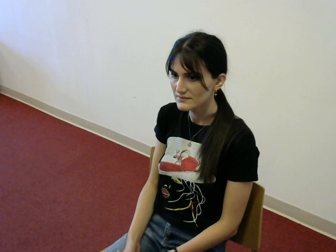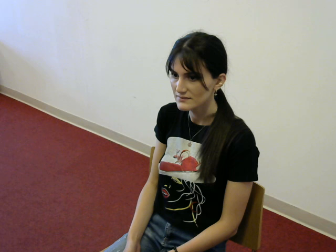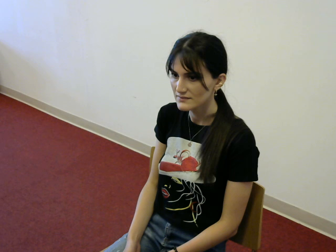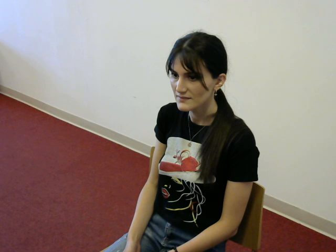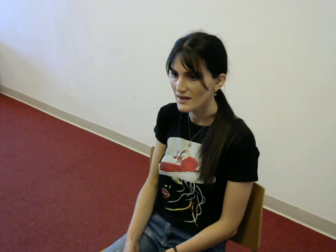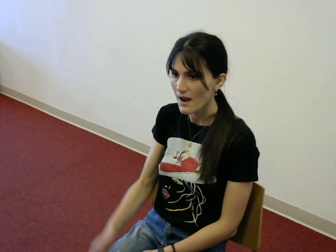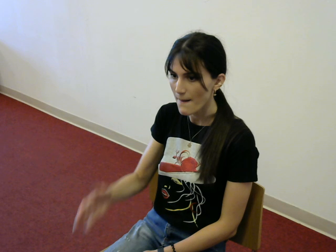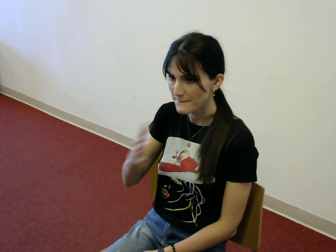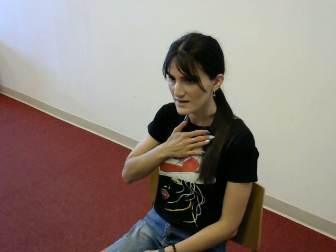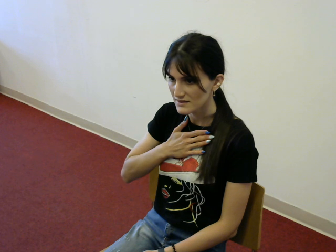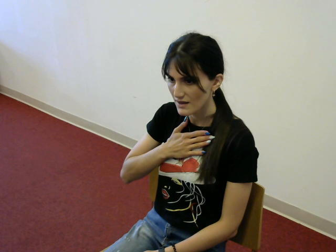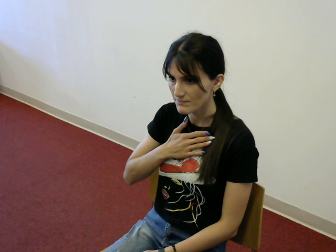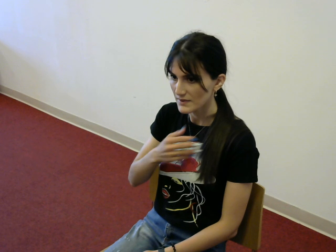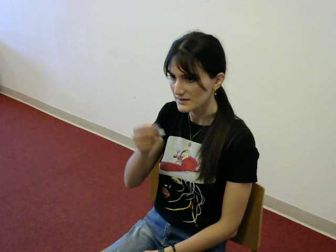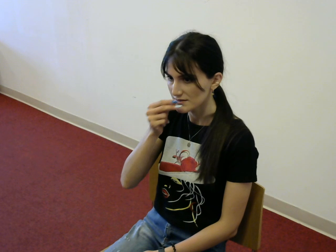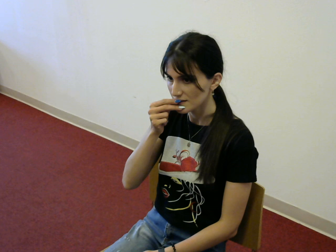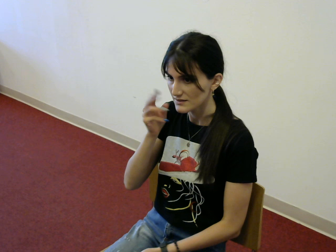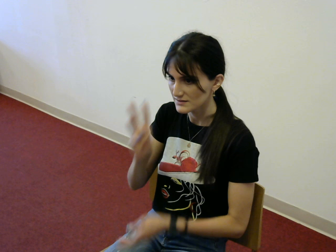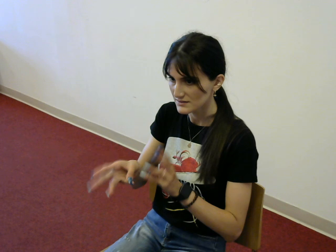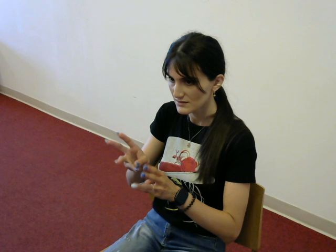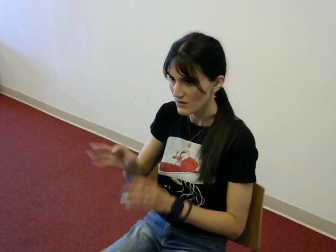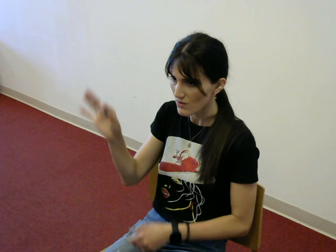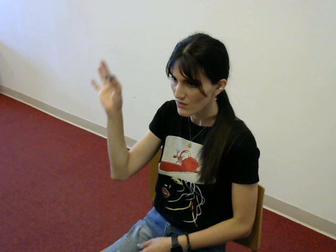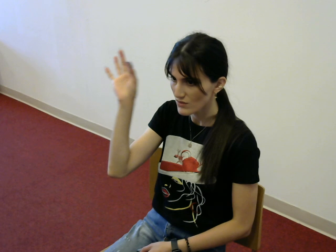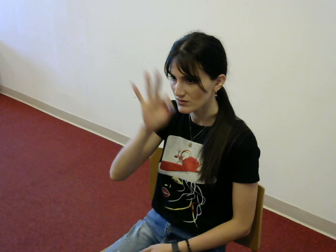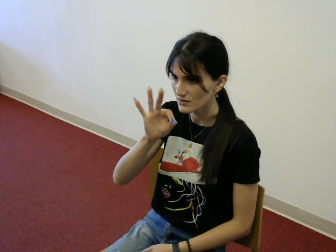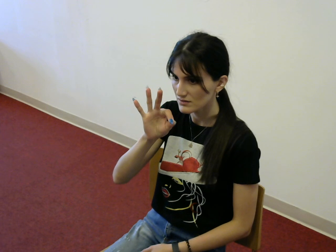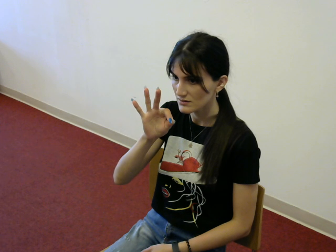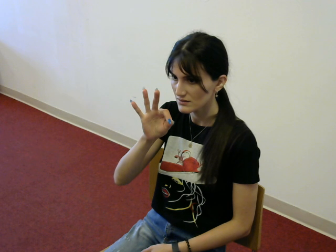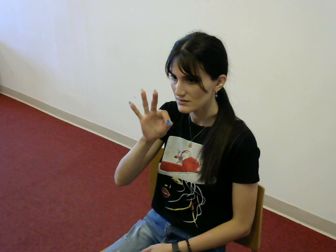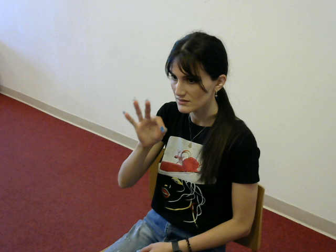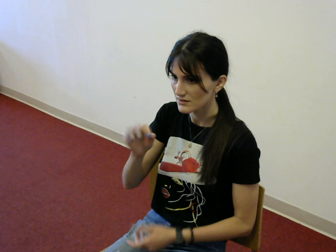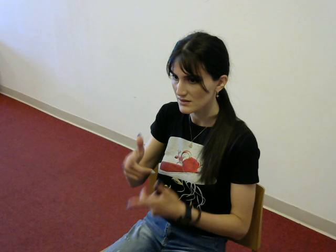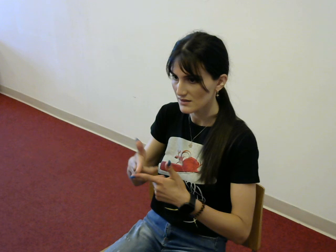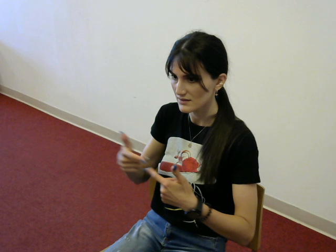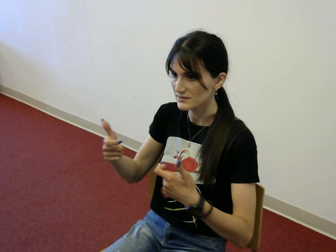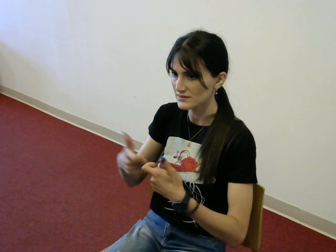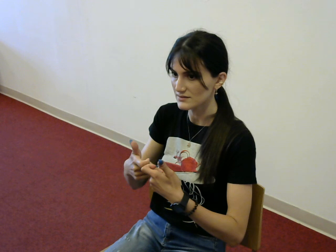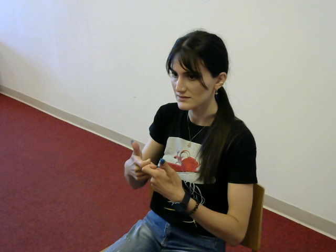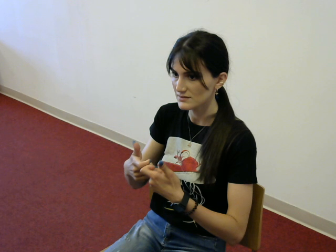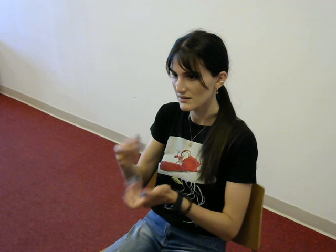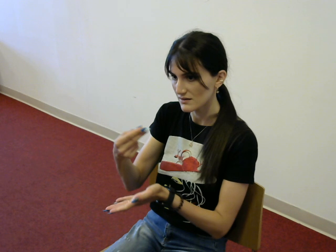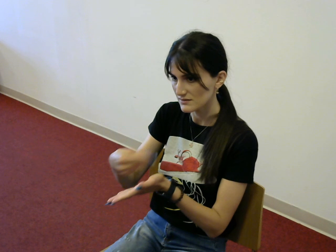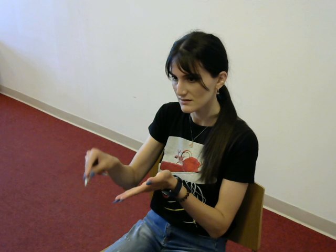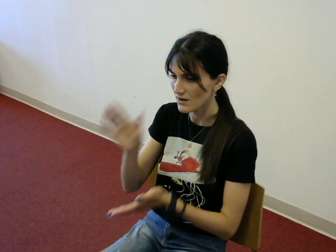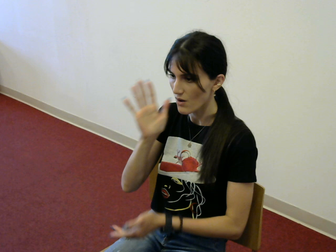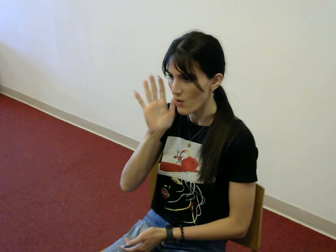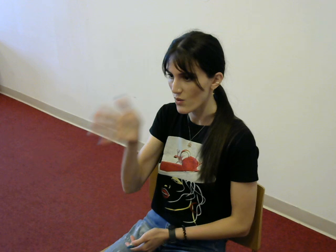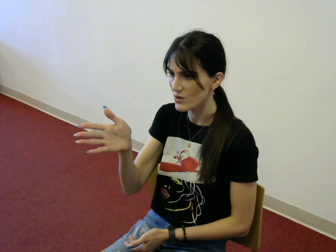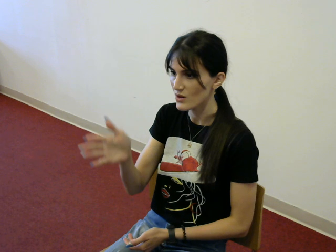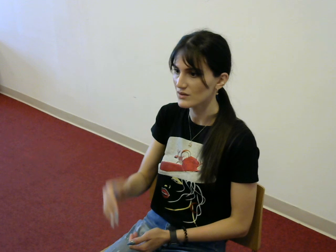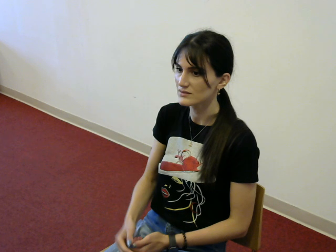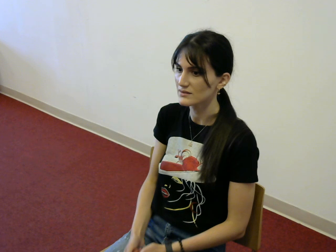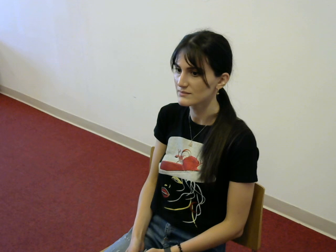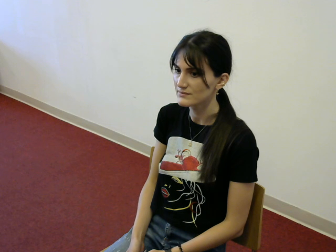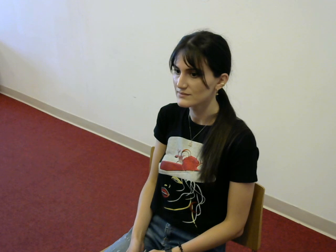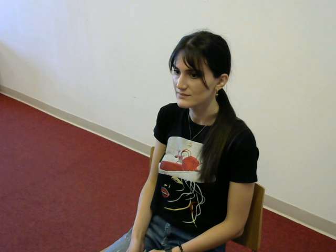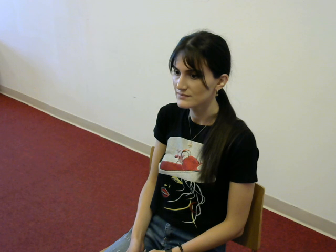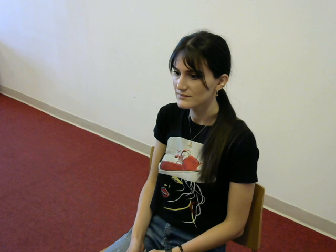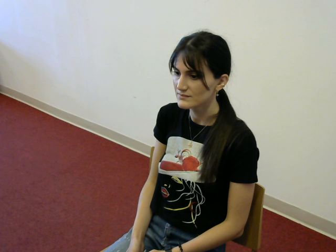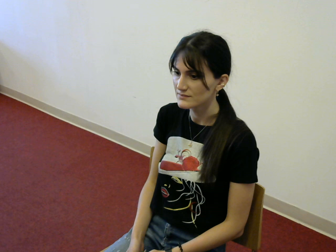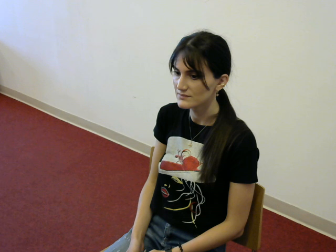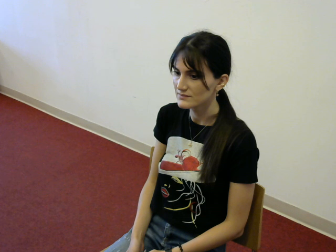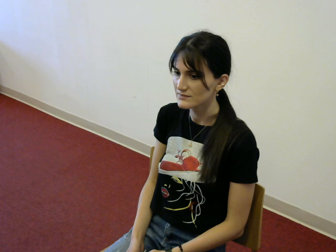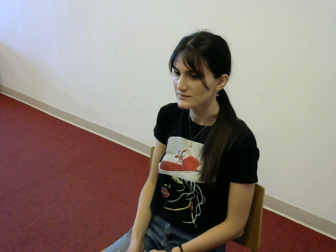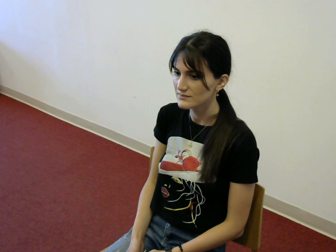Mən mətbəx üçün qab almalıyam